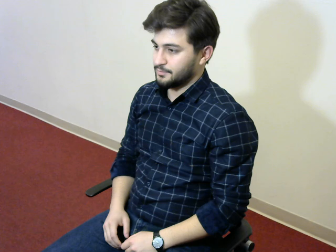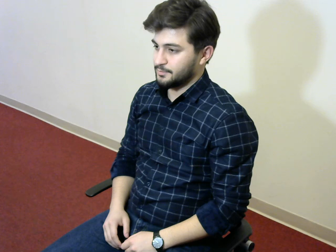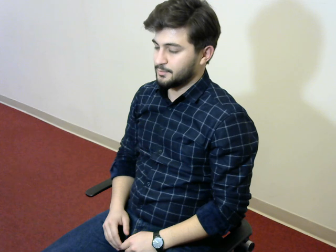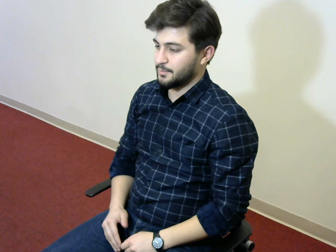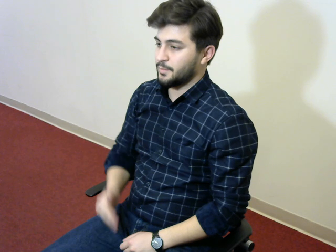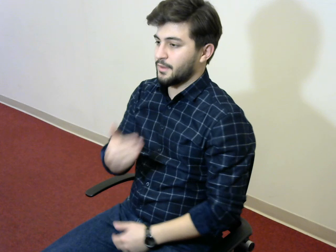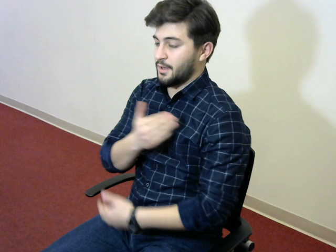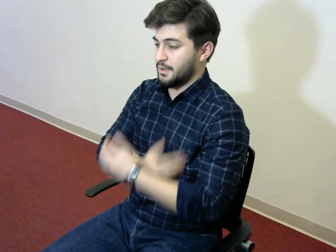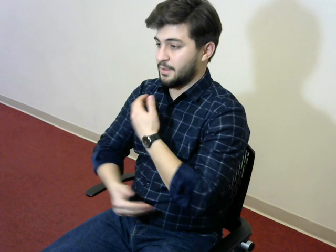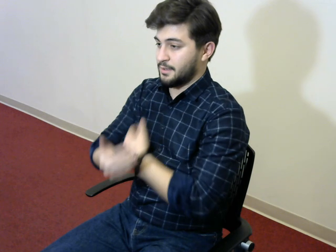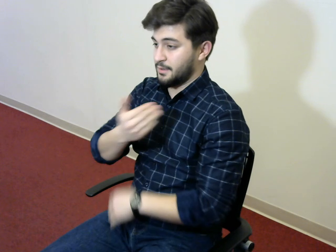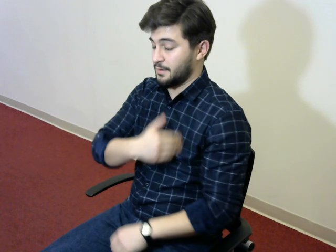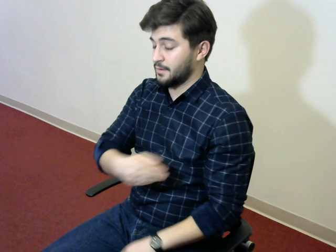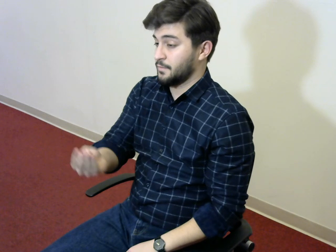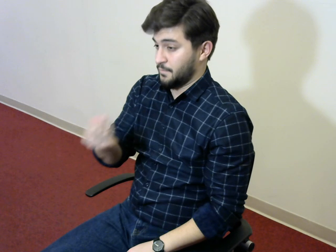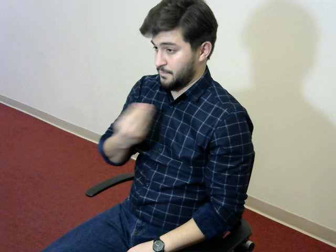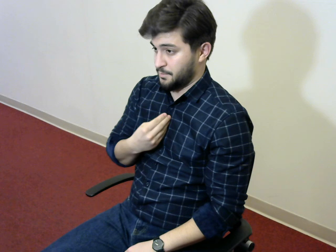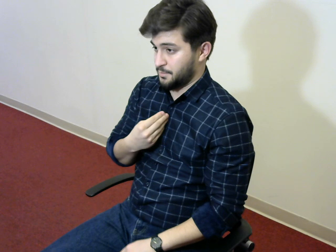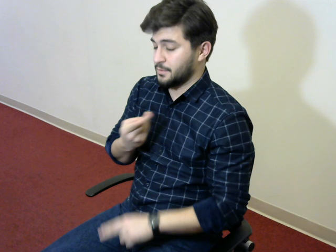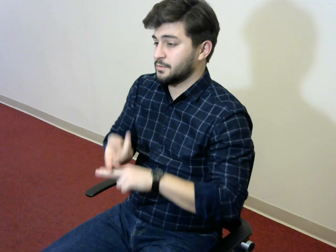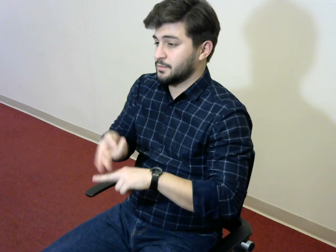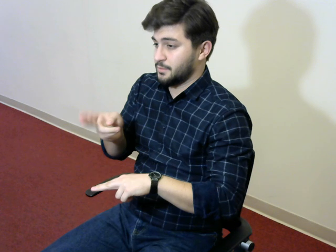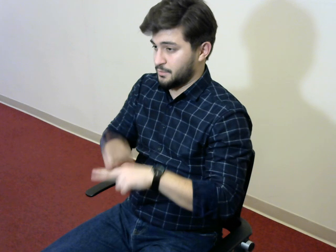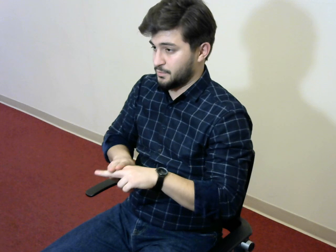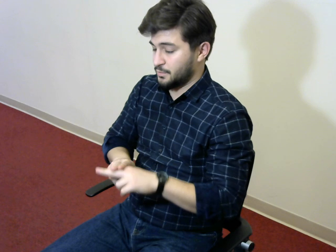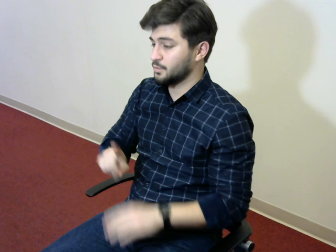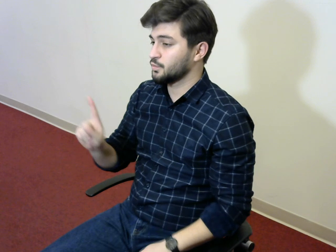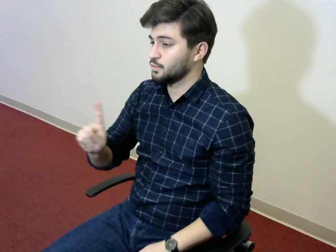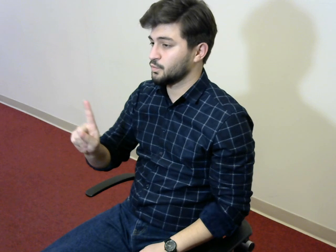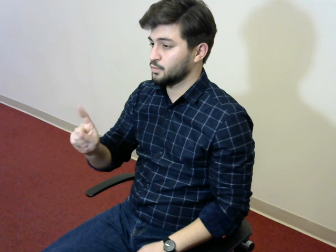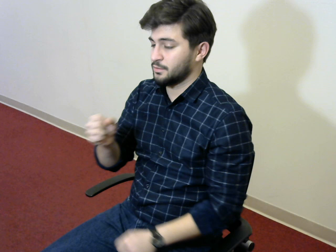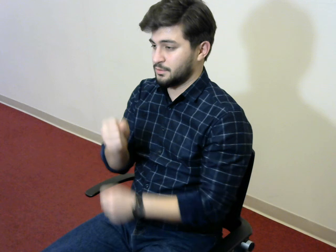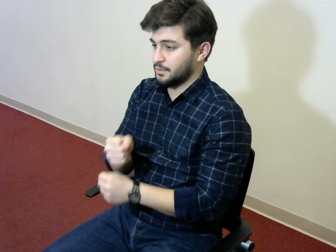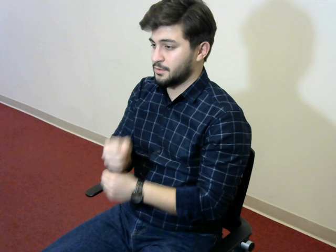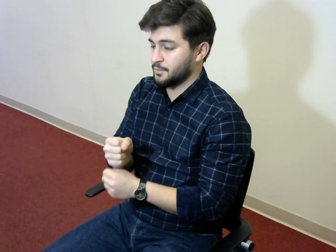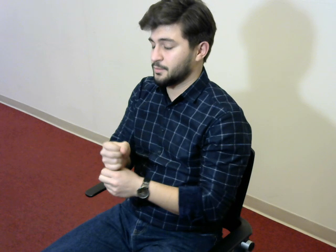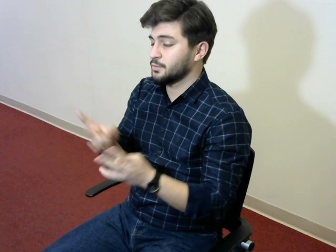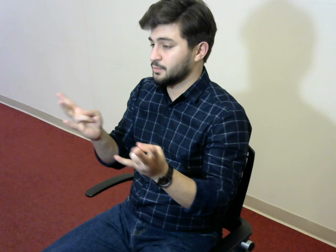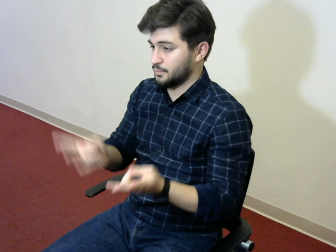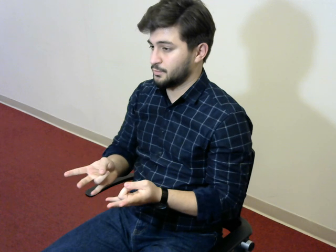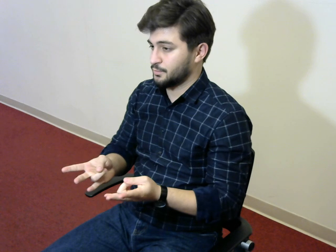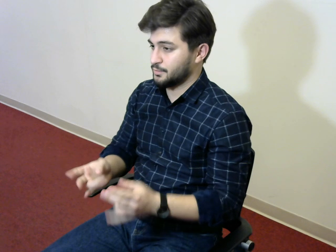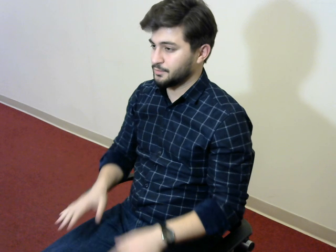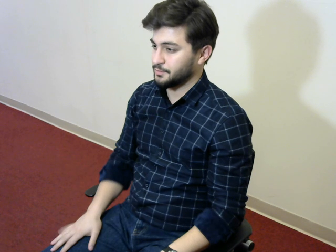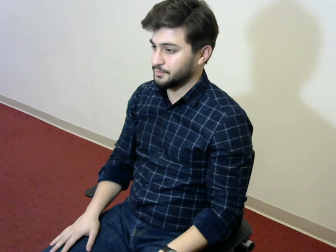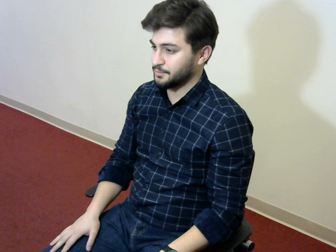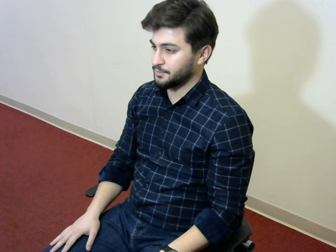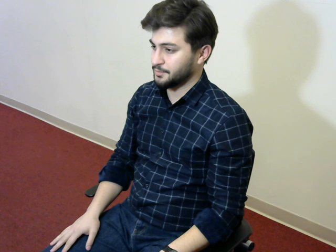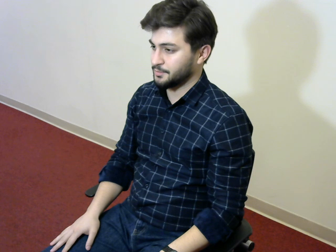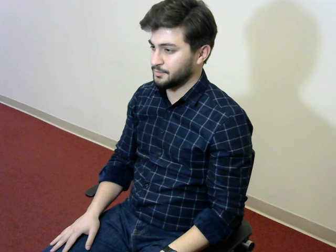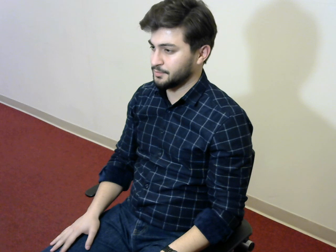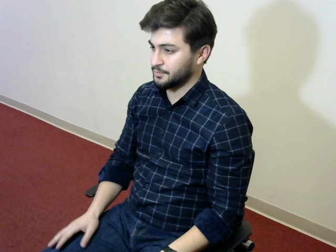Əlilliyin təyin olunması üçün nə etmək lazımdır?